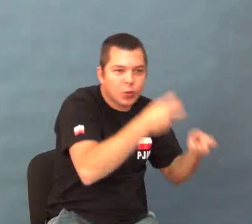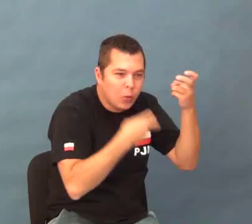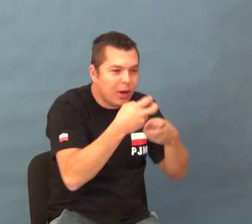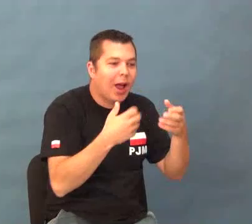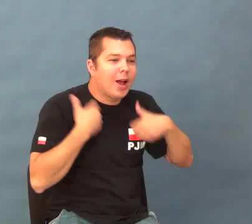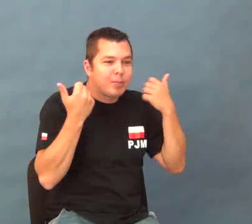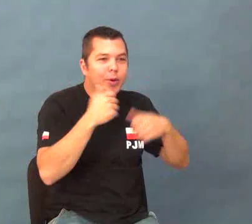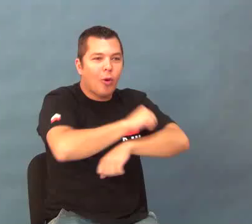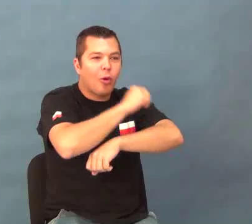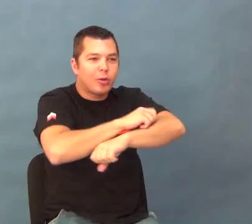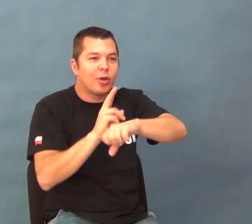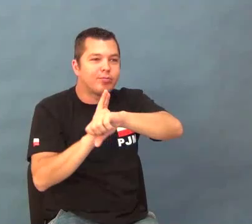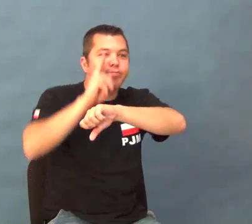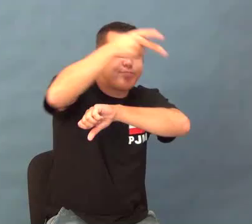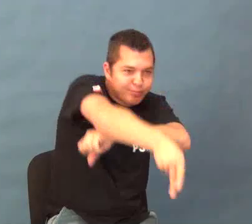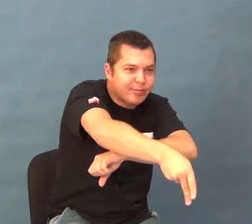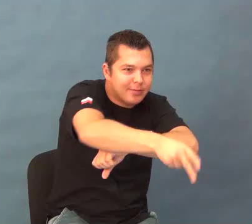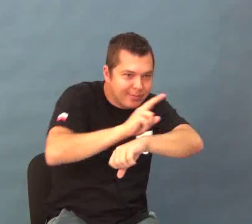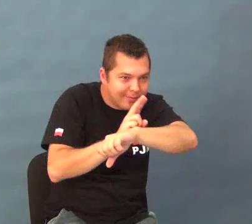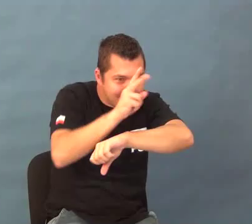Wyskakuje przez okno.